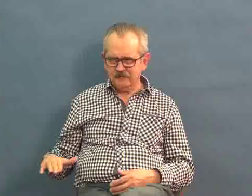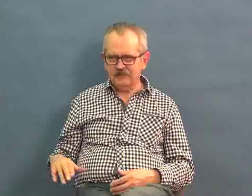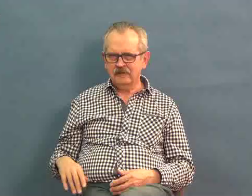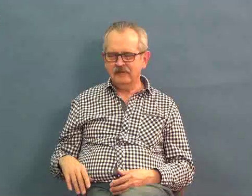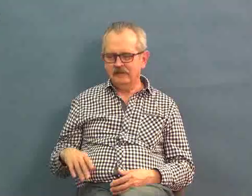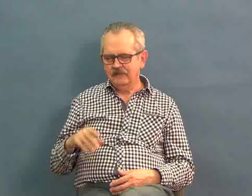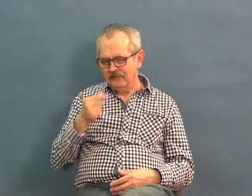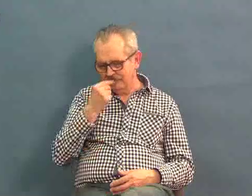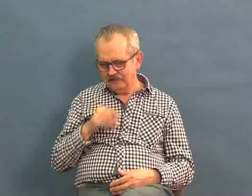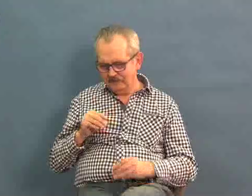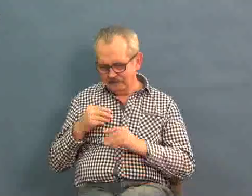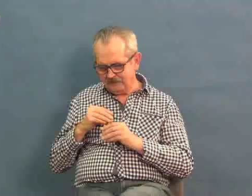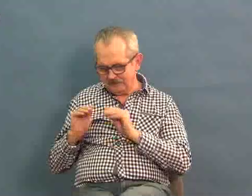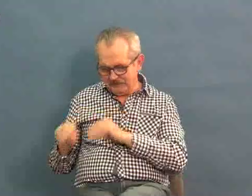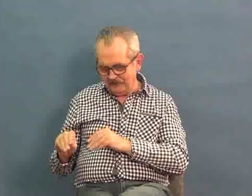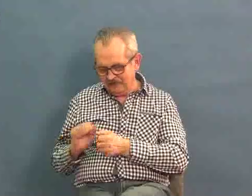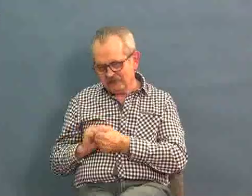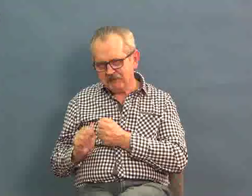Charlie uczył go, jak niszczyć.